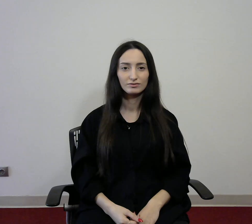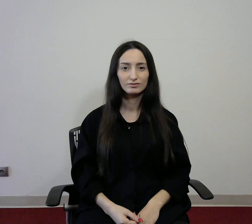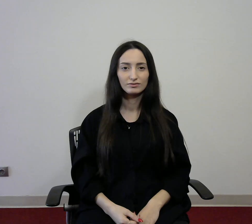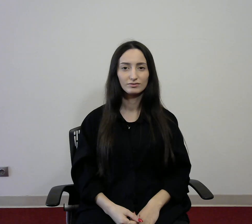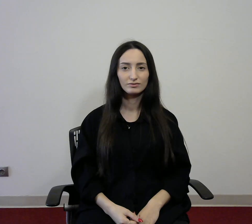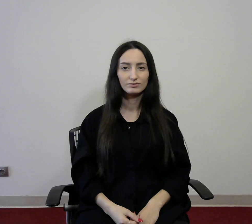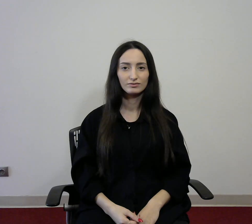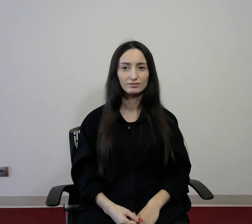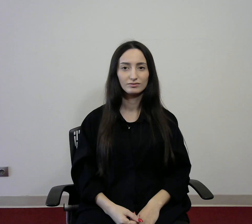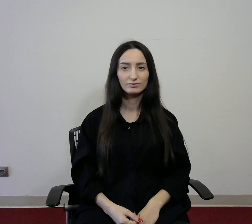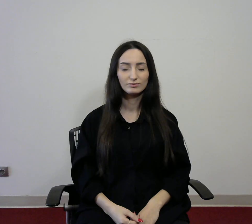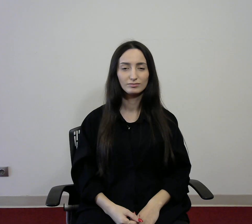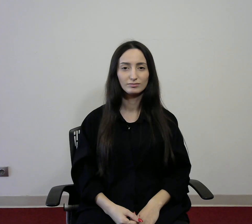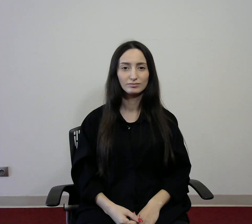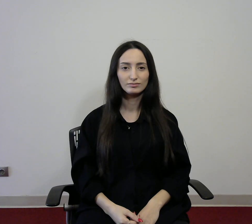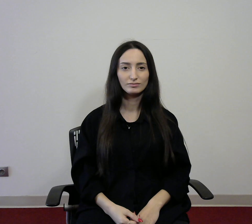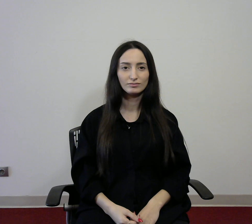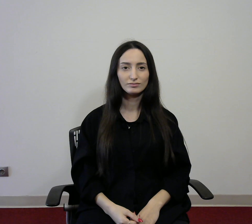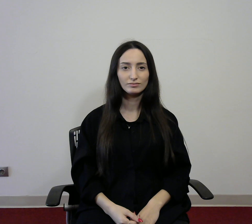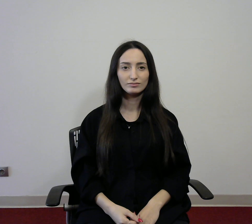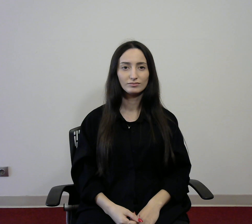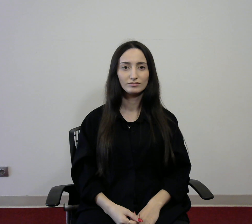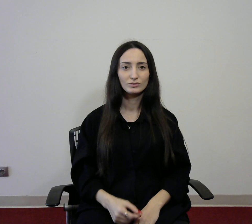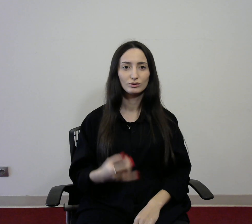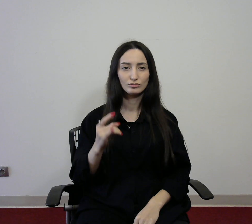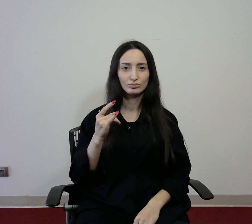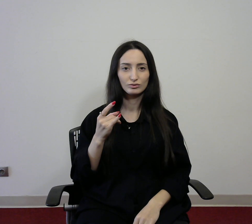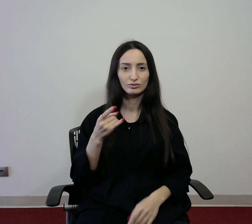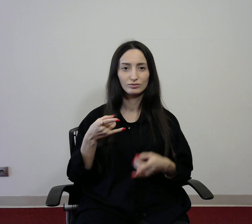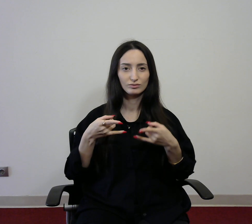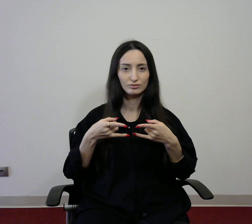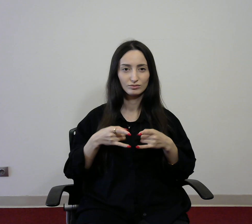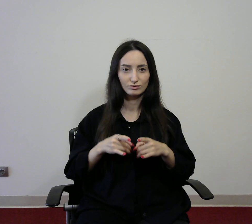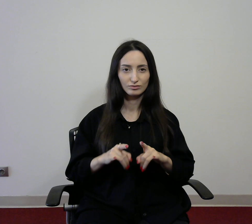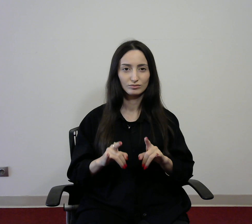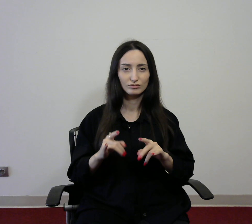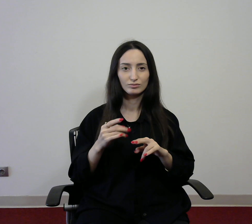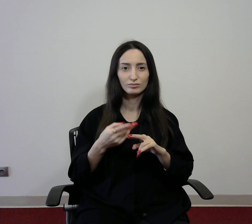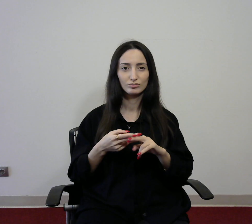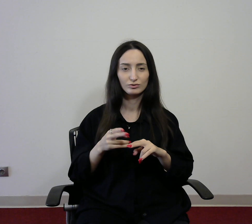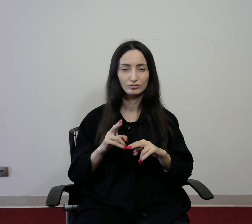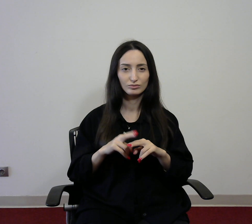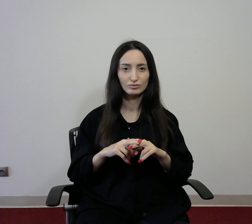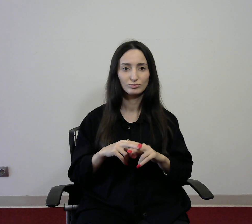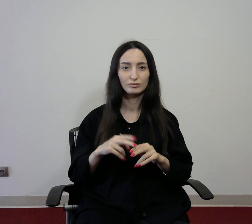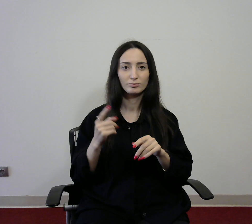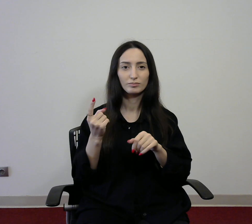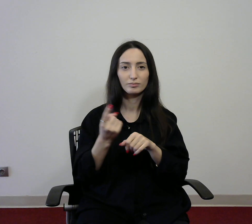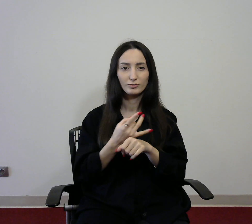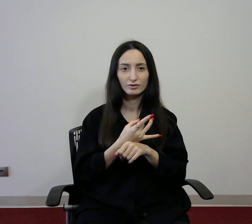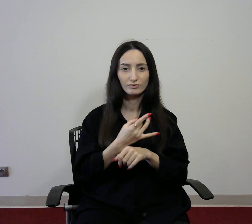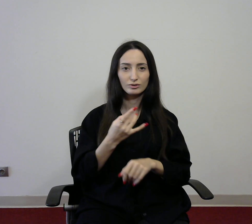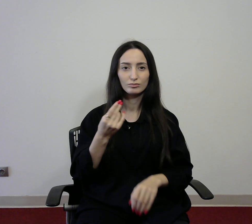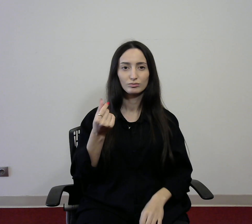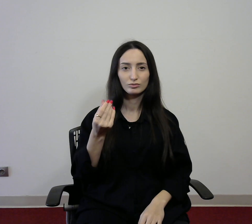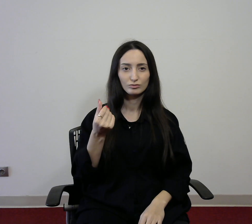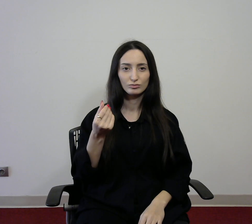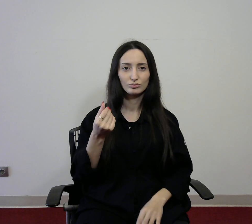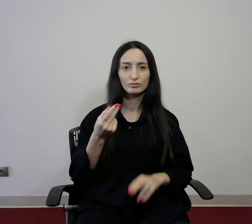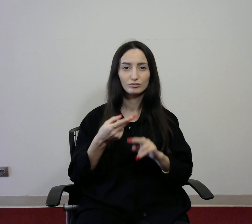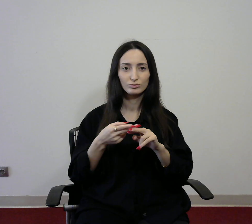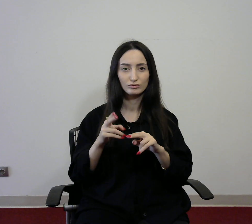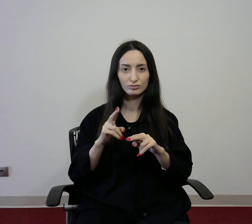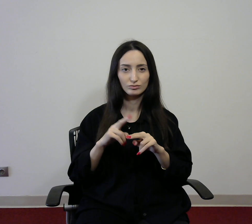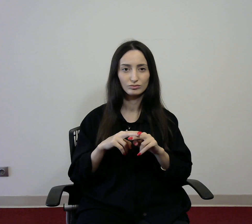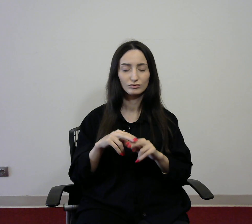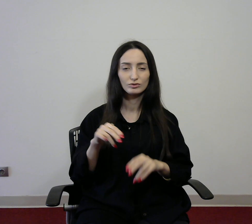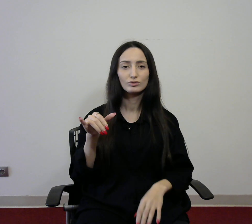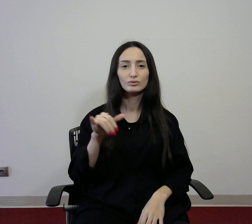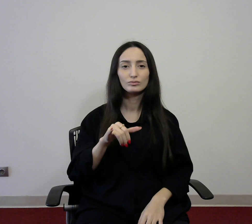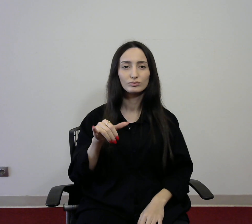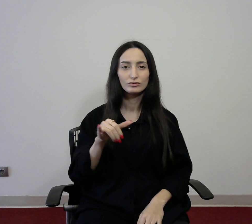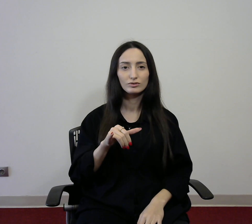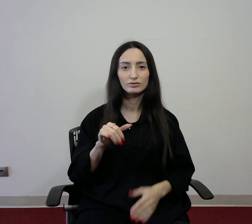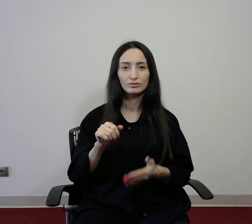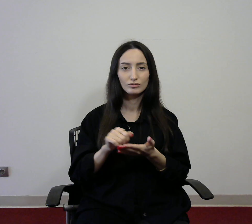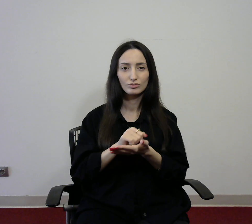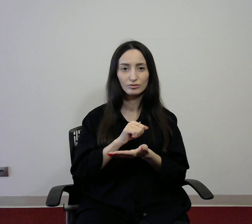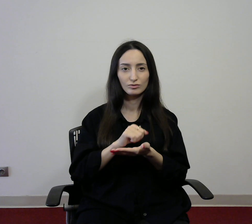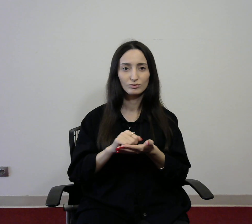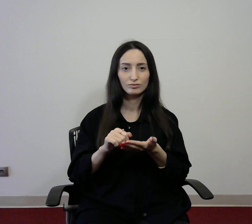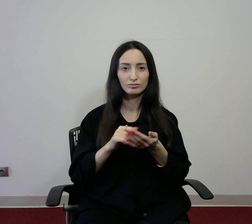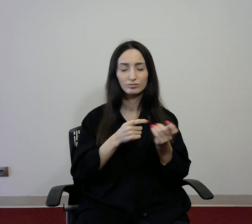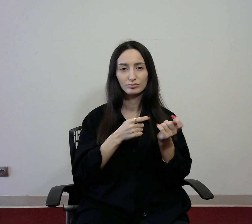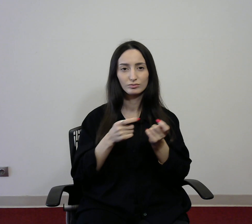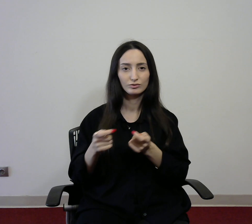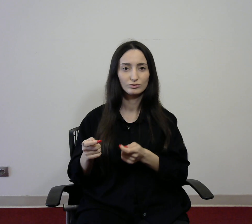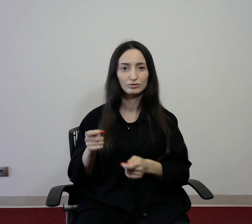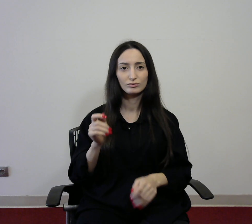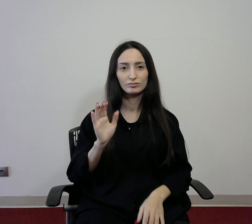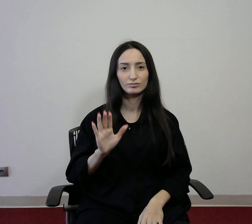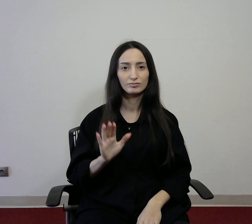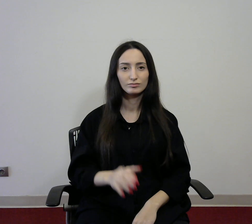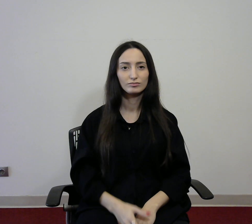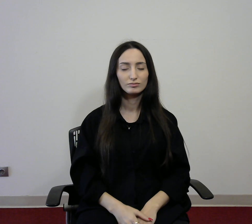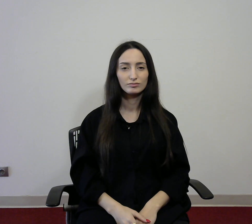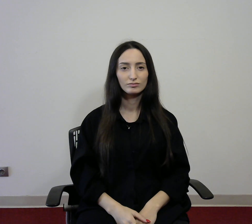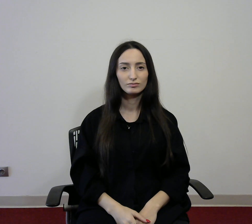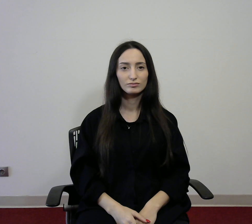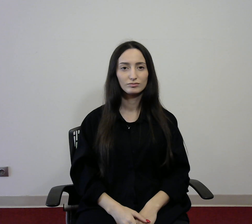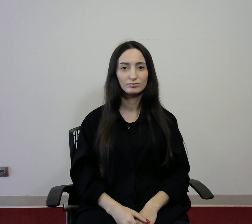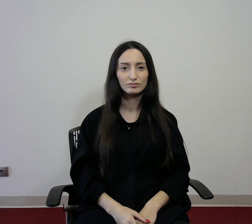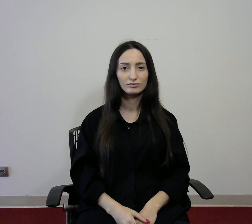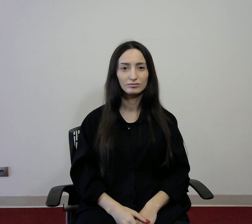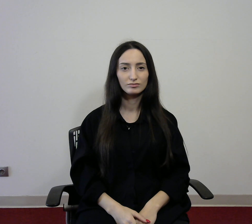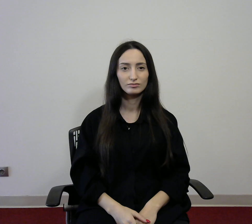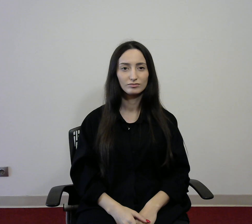Uşağın doğulmasına görə birdəfəlik müavinət üçün hansı sənədləri gətirməliyəm?